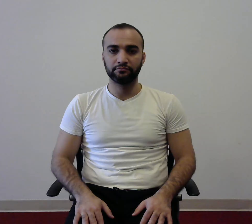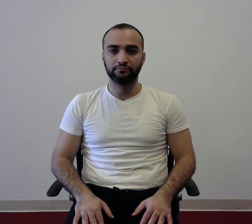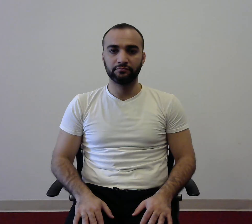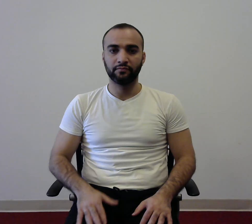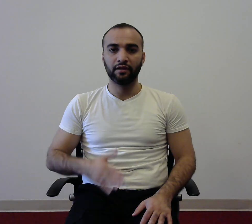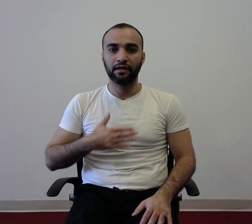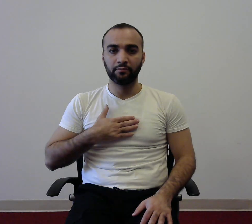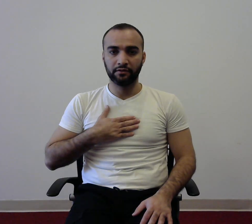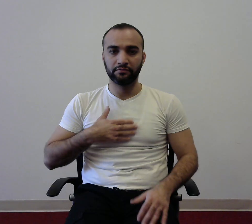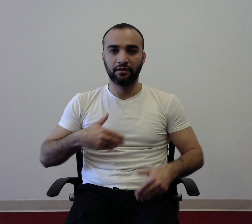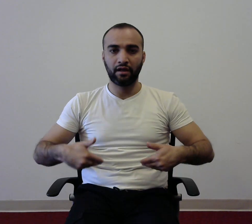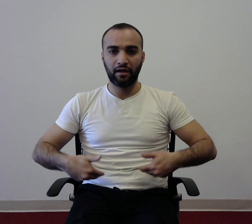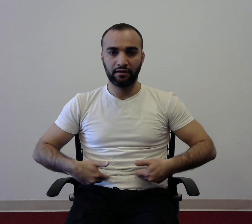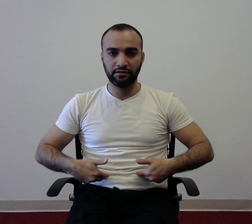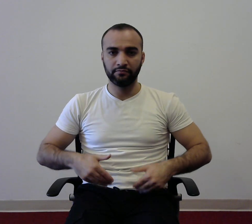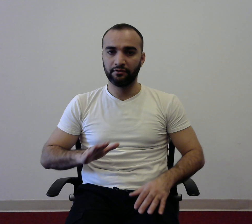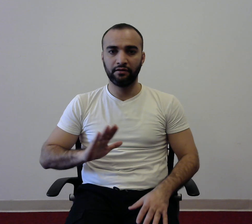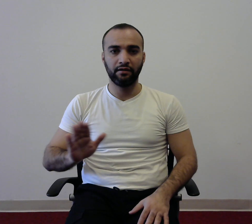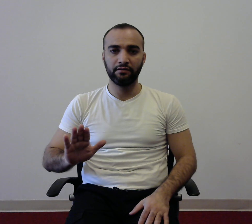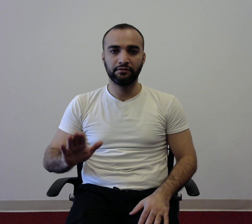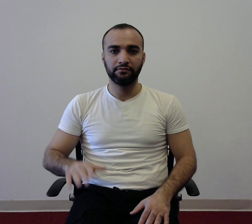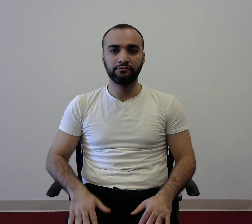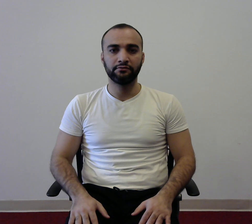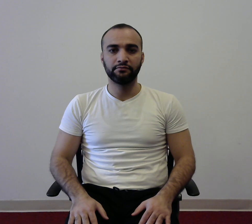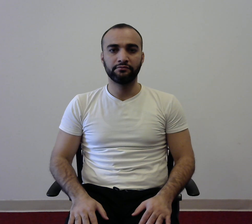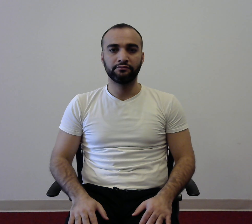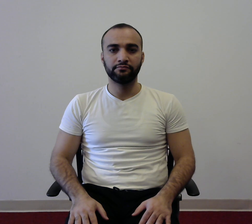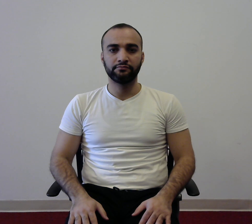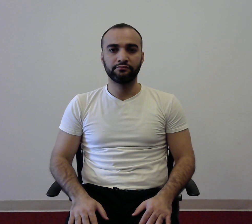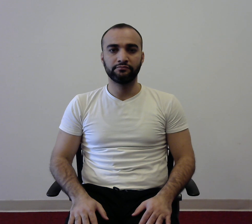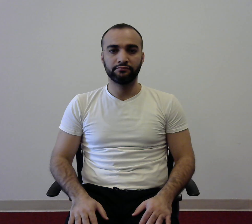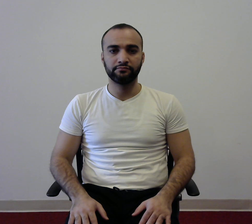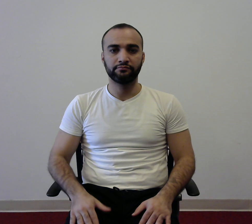Mən ac deyiləm